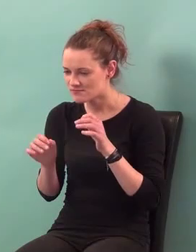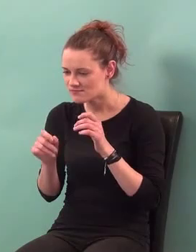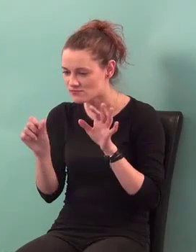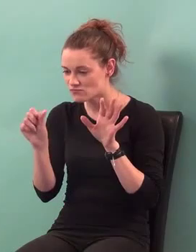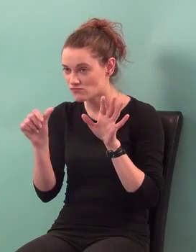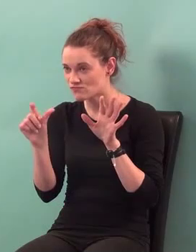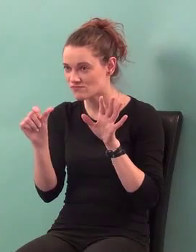Szósta, siódma?